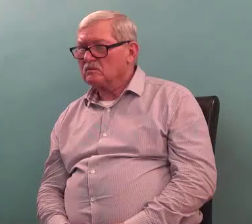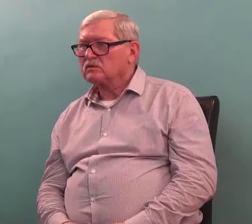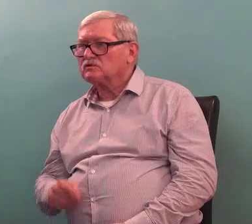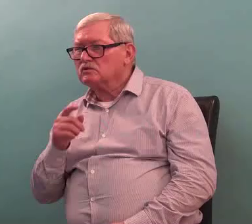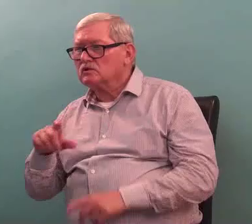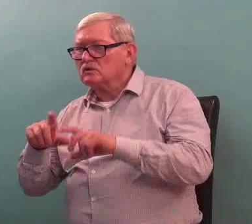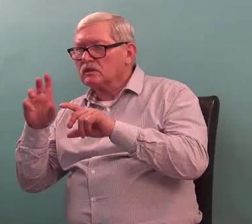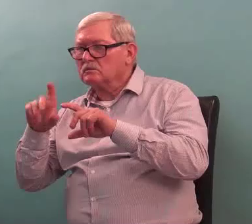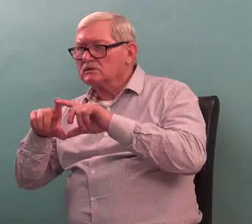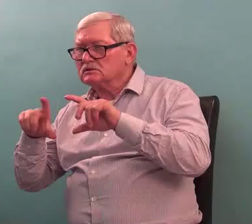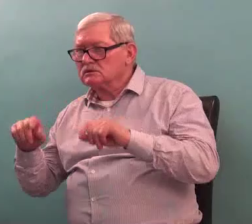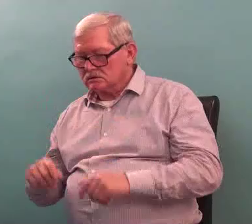Co to jest to niebieskie prostokątne?